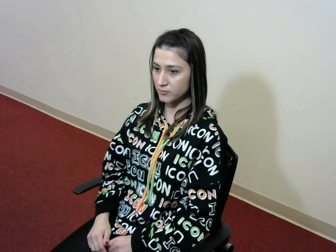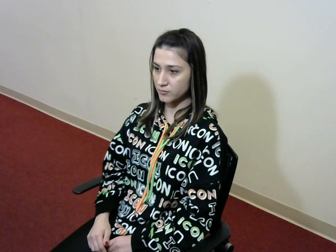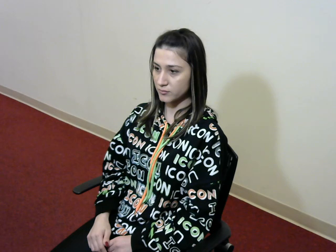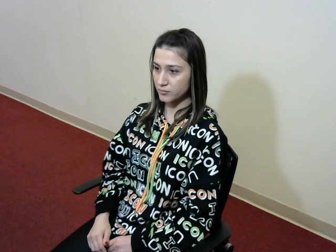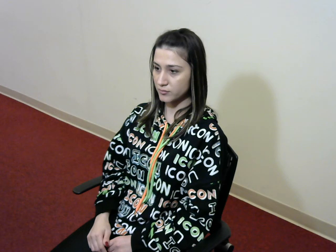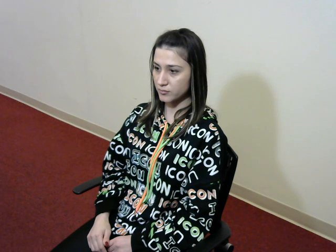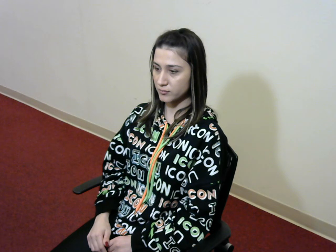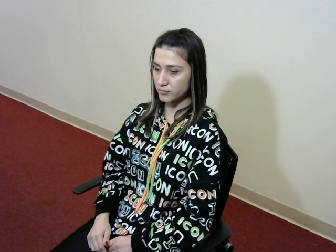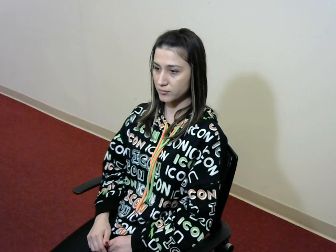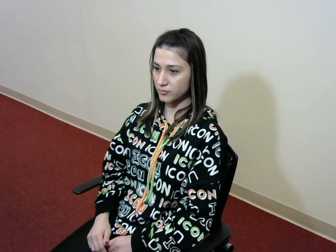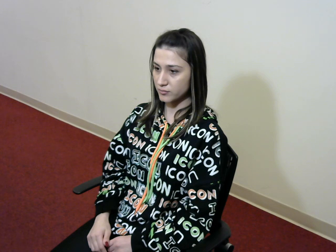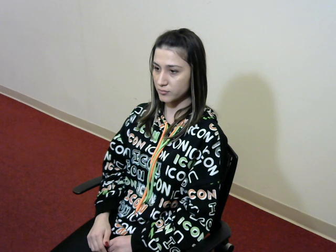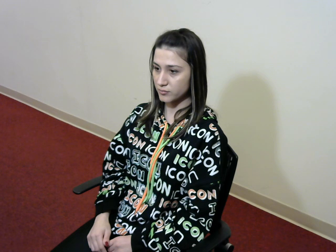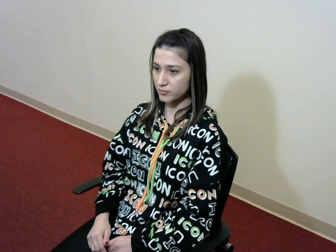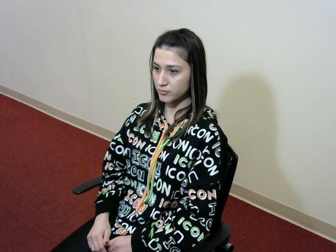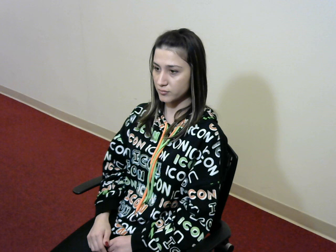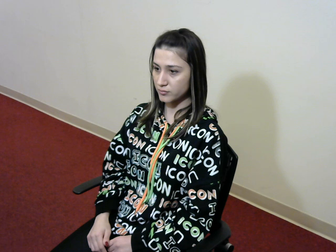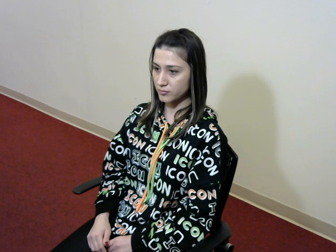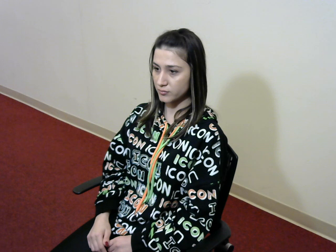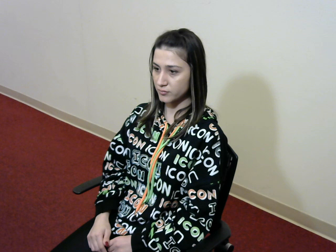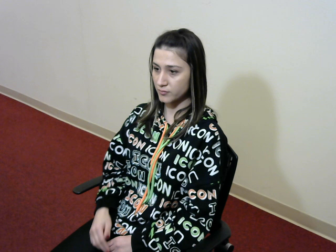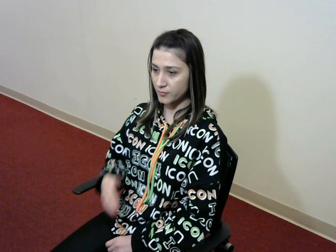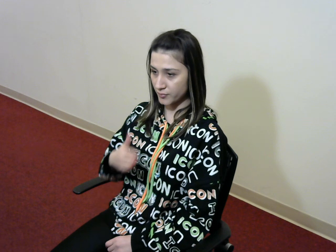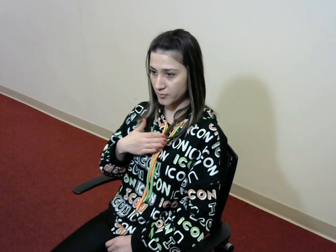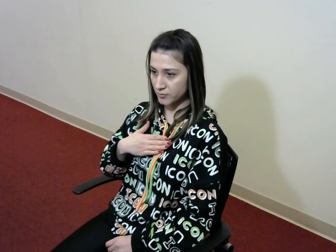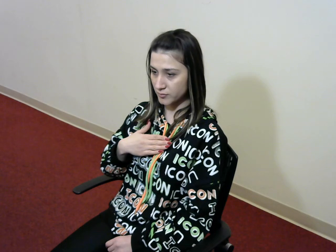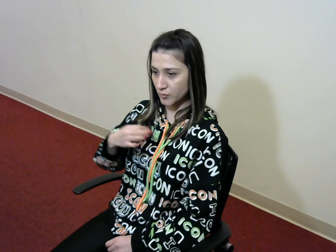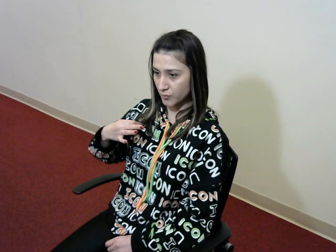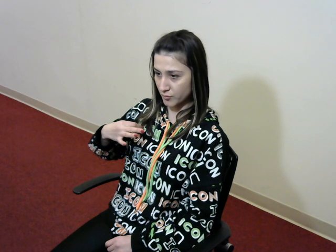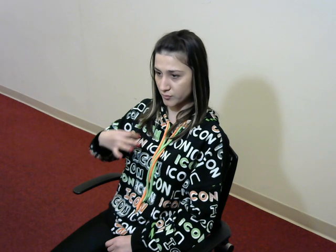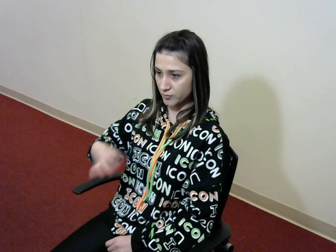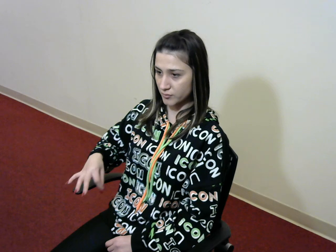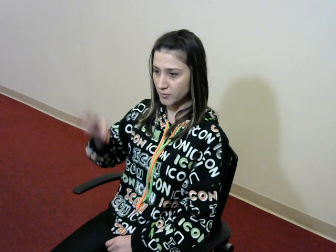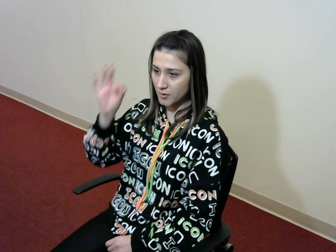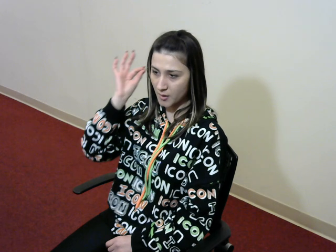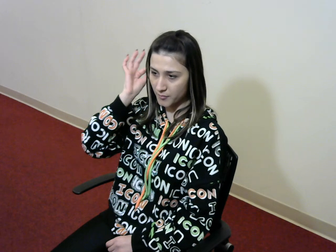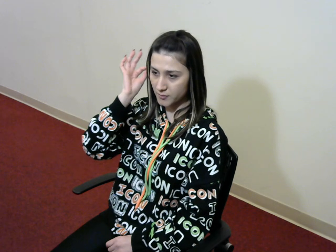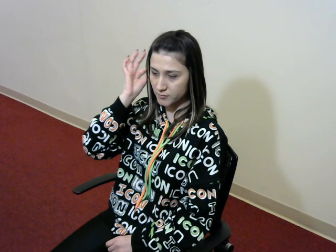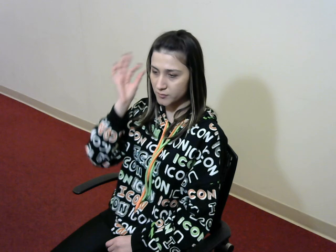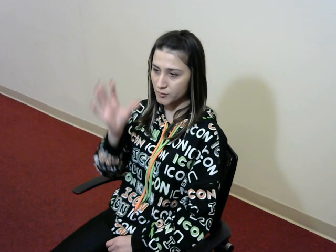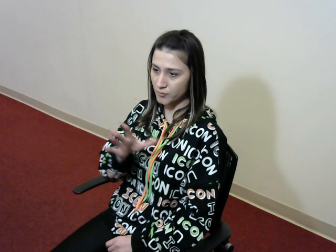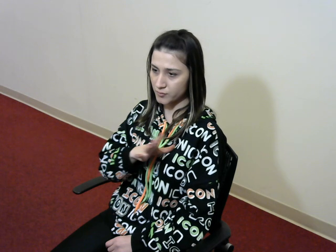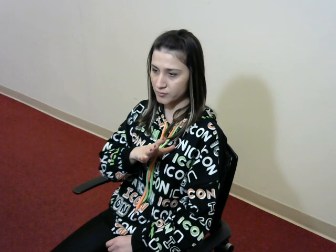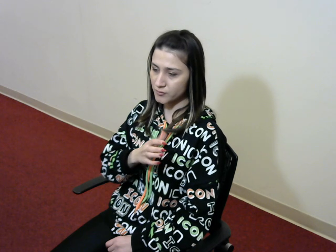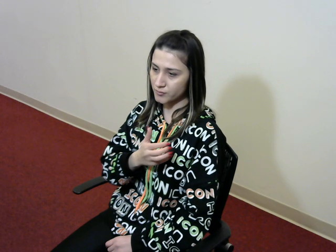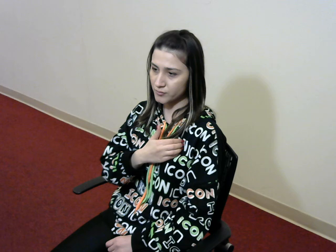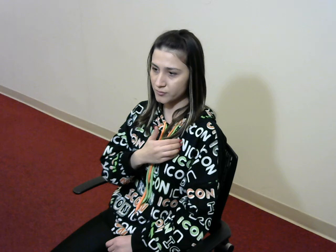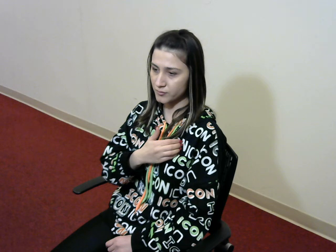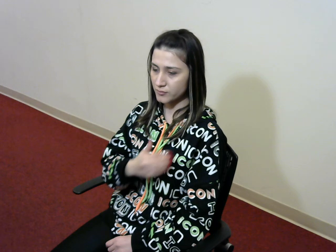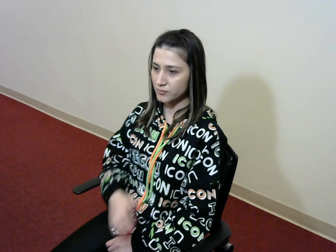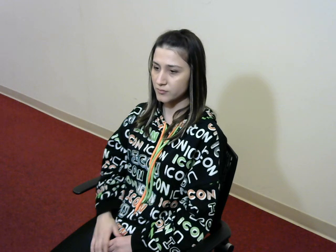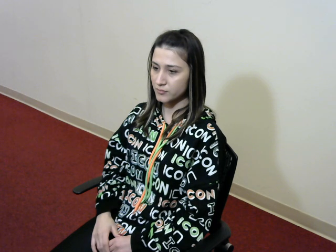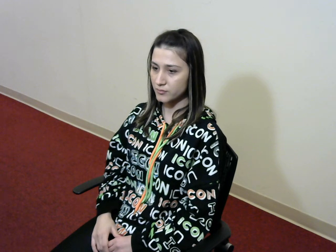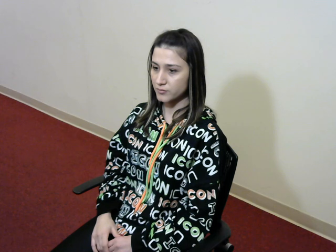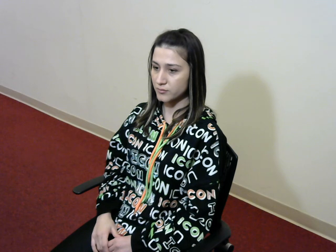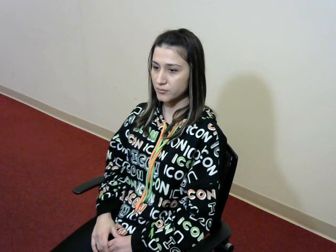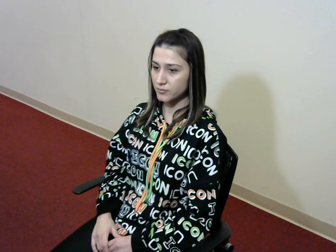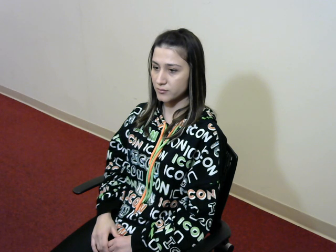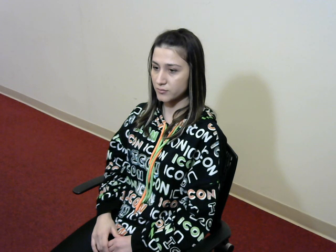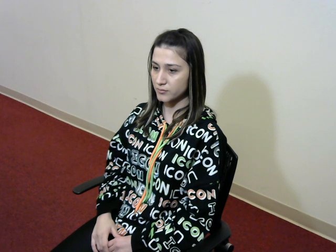Mənim oğlum həkim olmaq istəyir